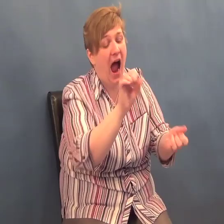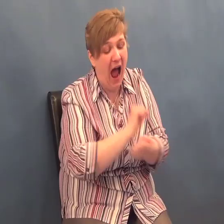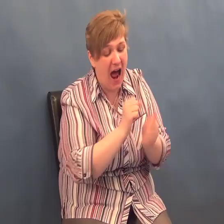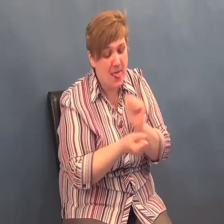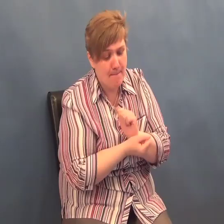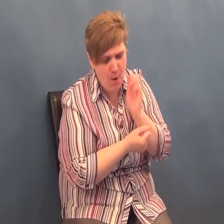Albo.